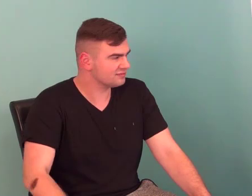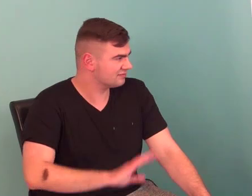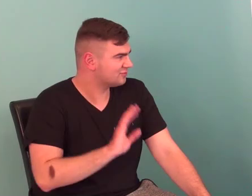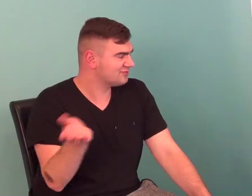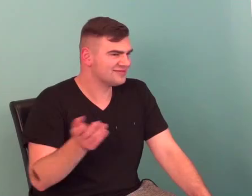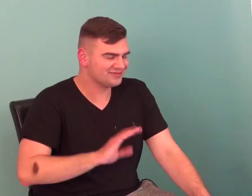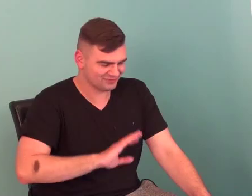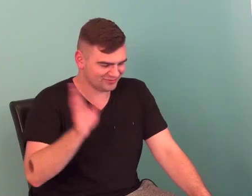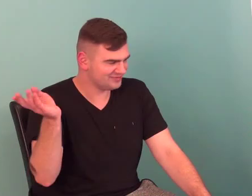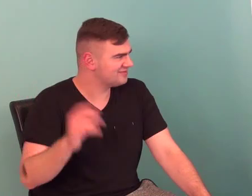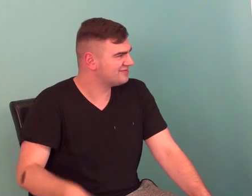Koniec.